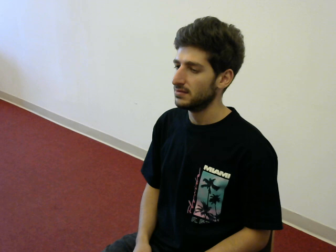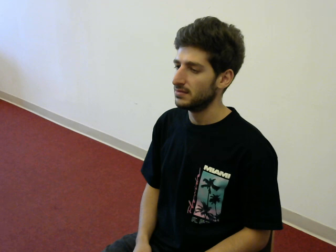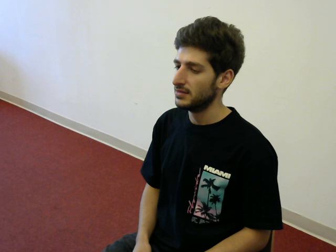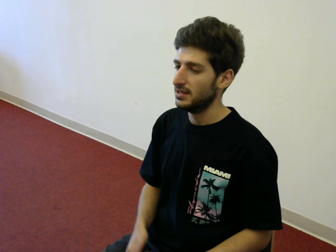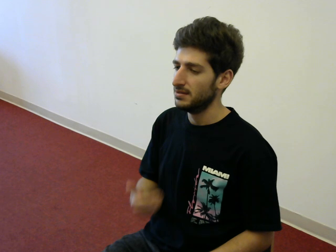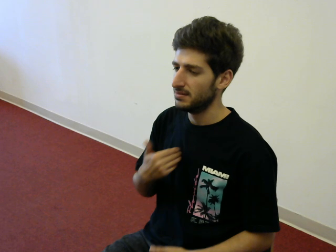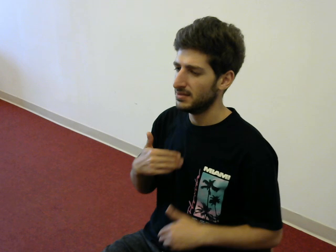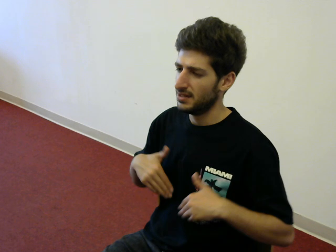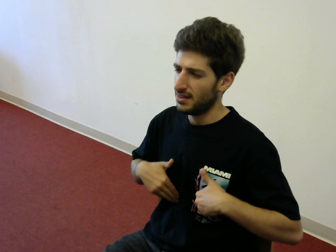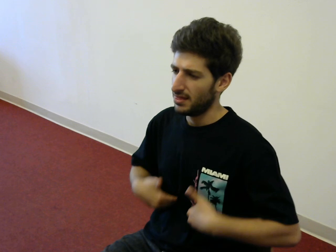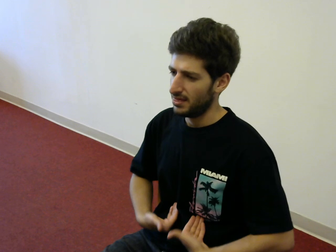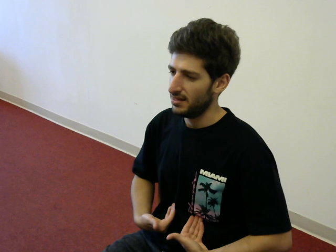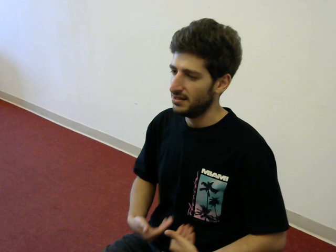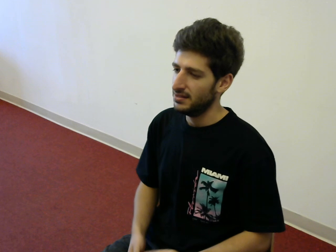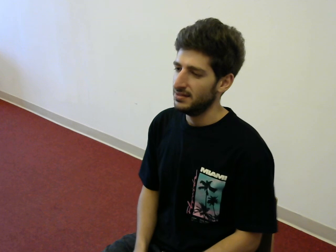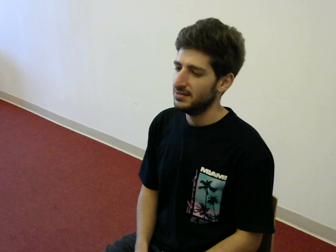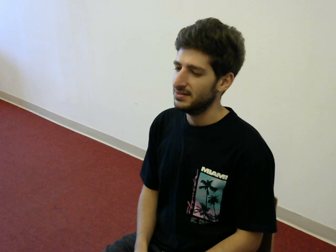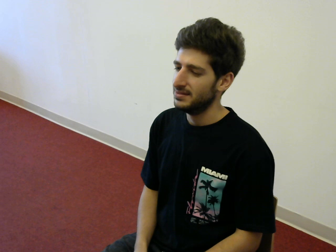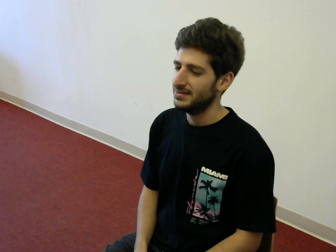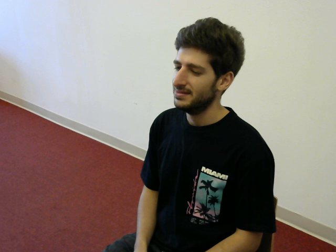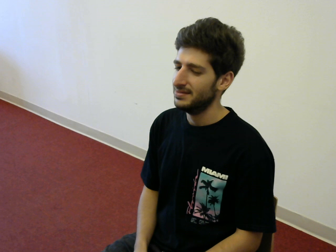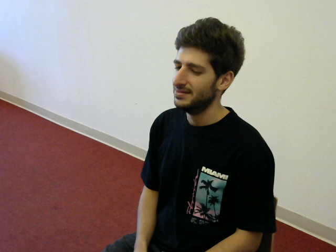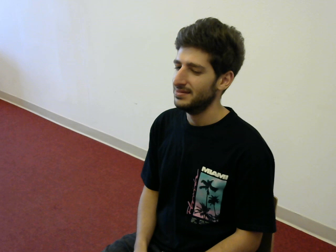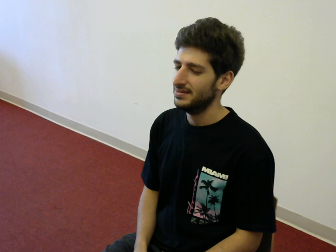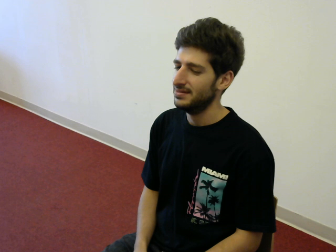Mən acam